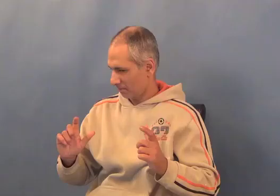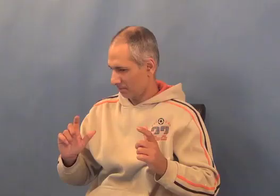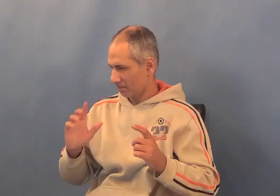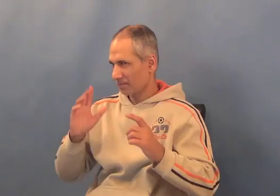Wiesz.